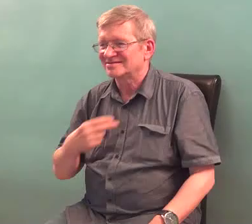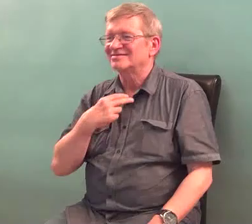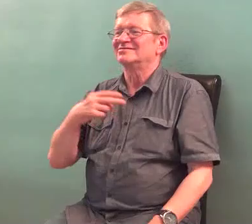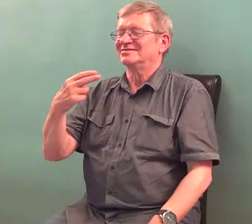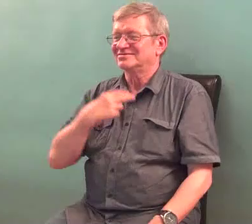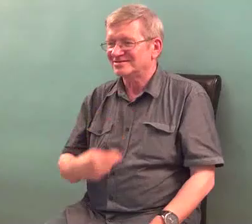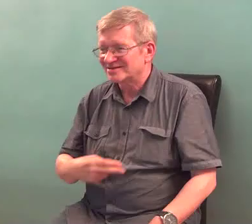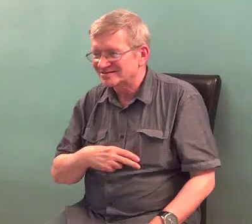"Krzyżacy".